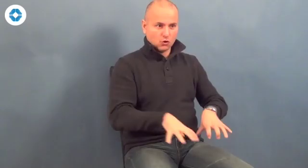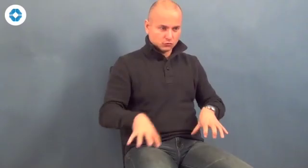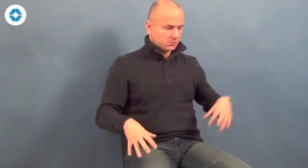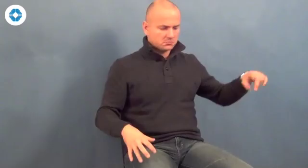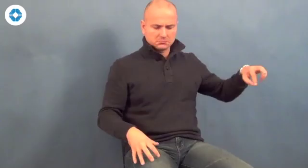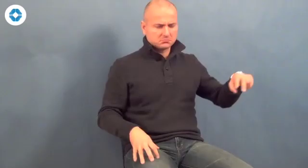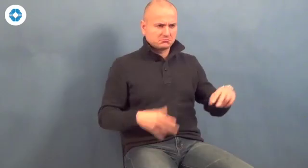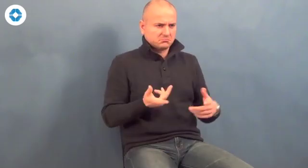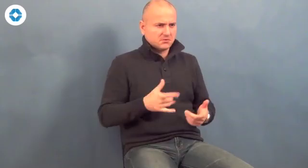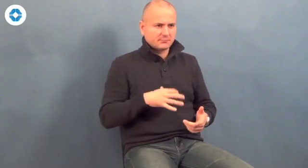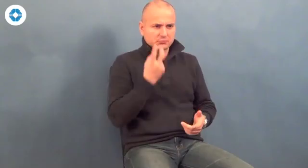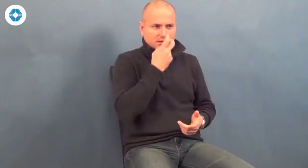Nie jest nimi zainteresowany.